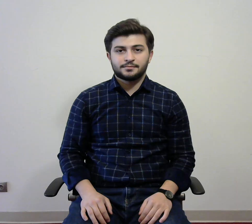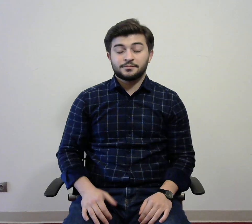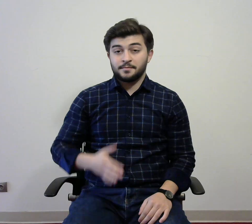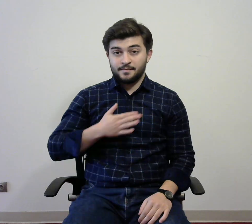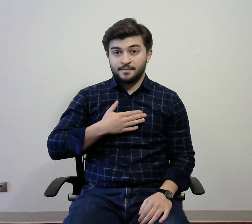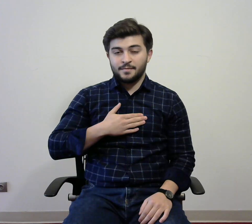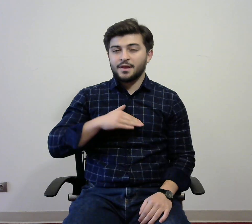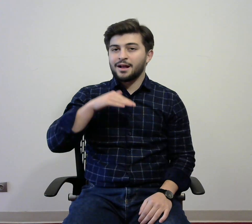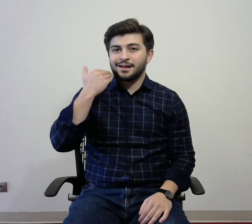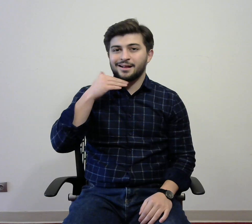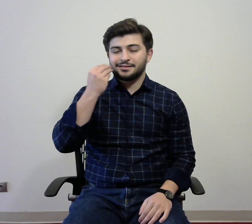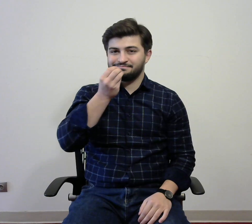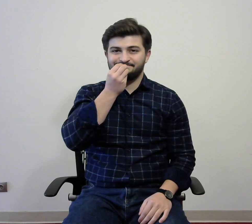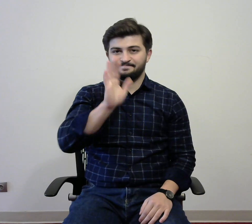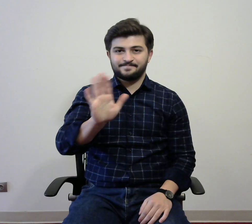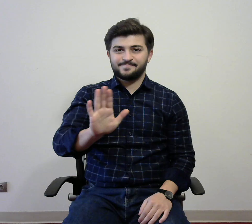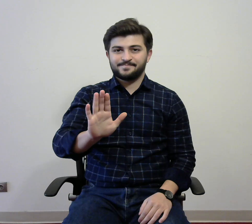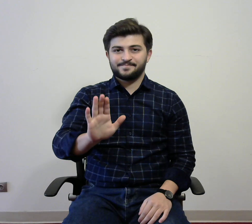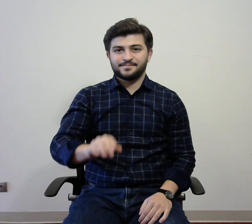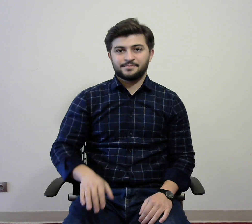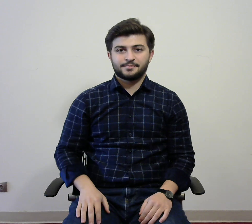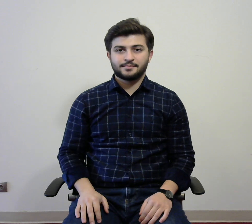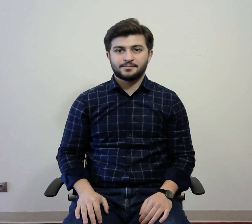Mən ət yemirəm